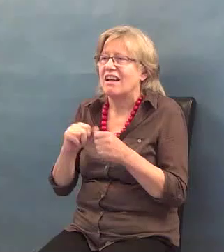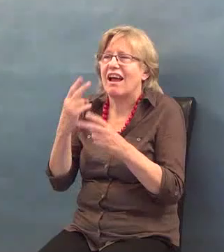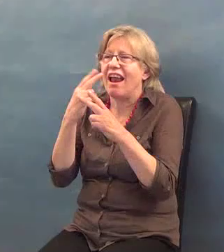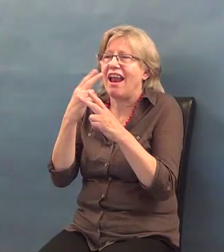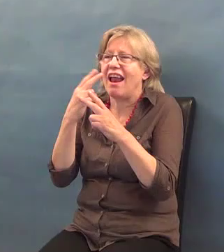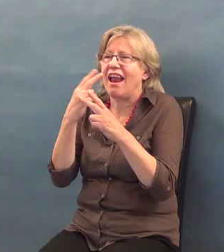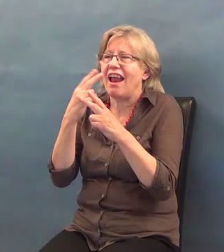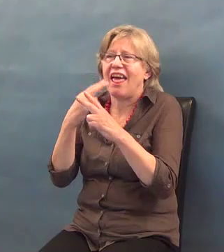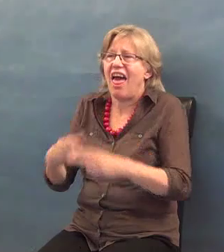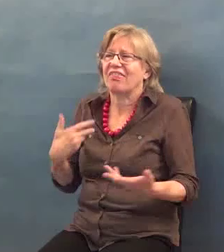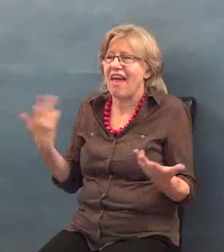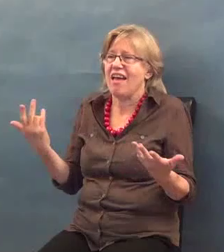Jestem na rencie.